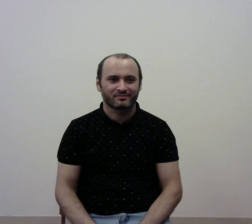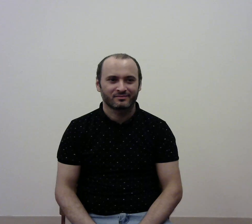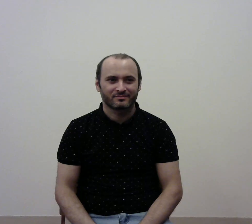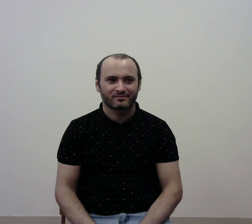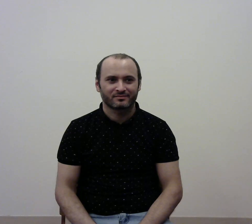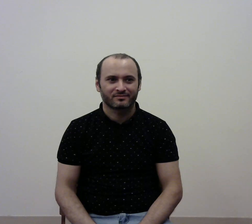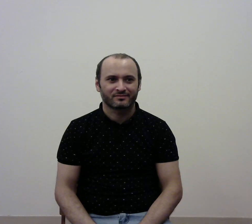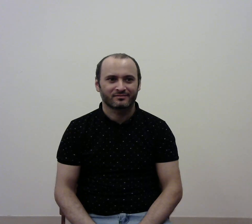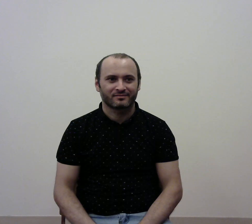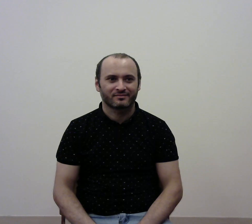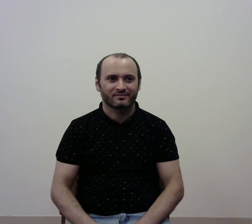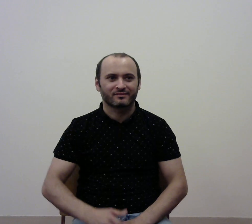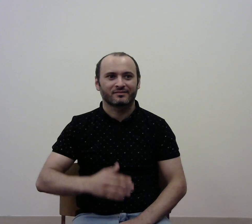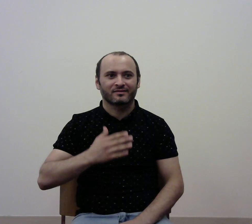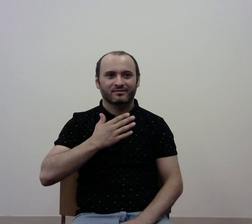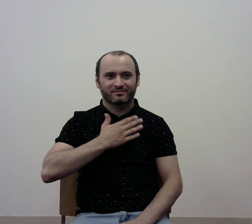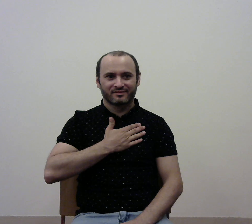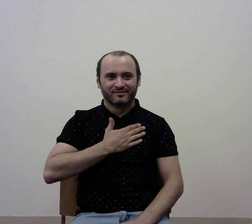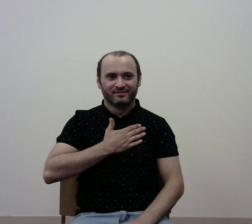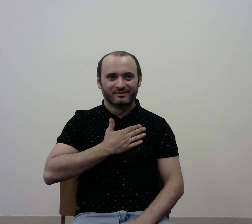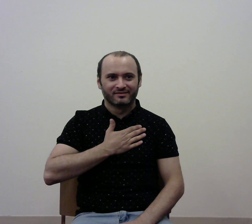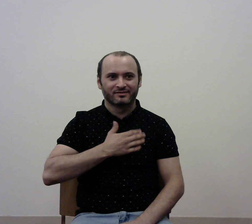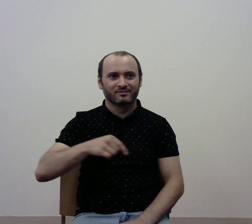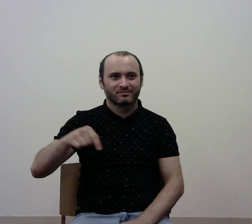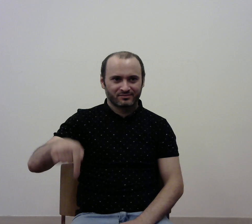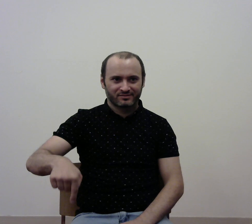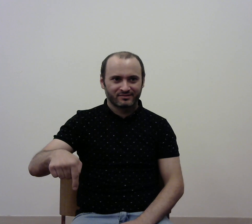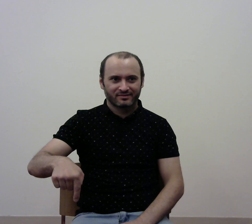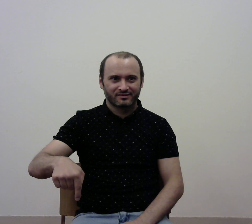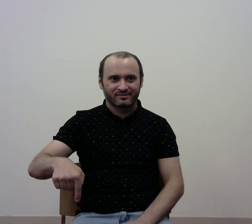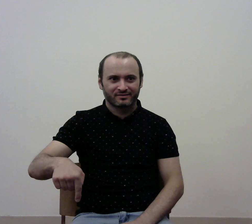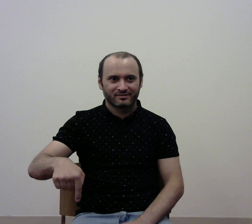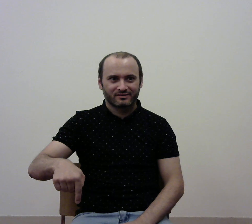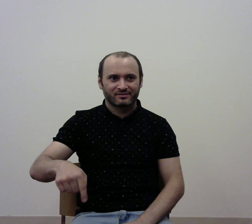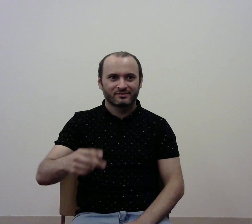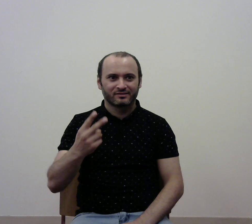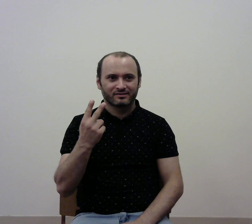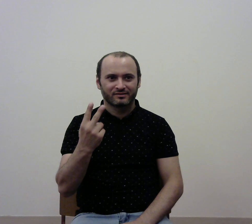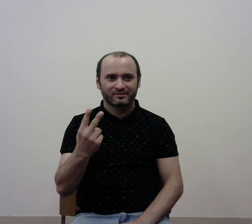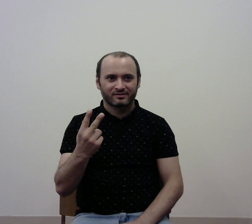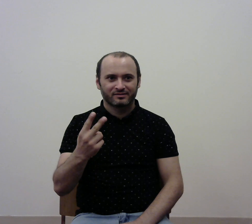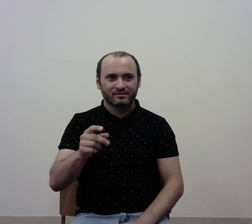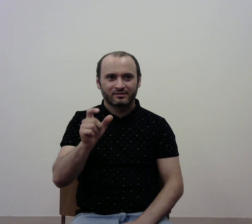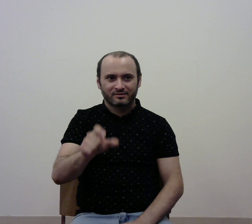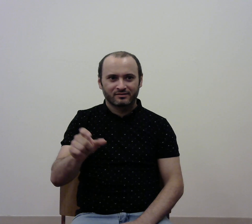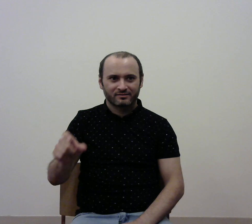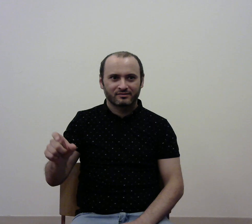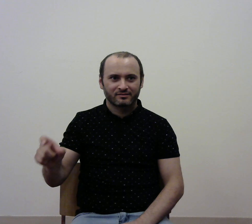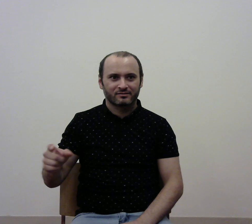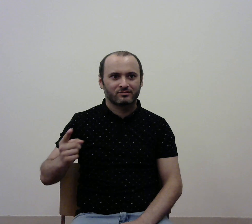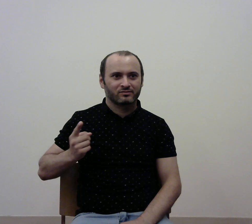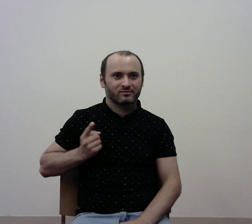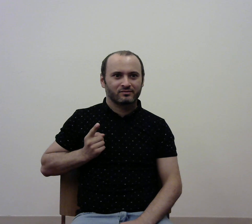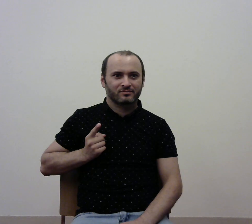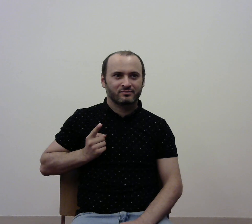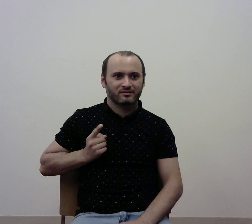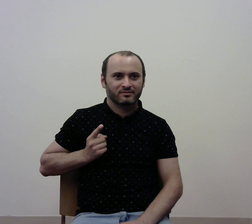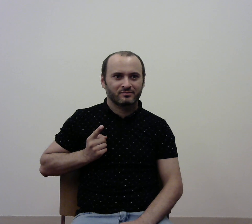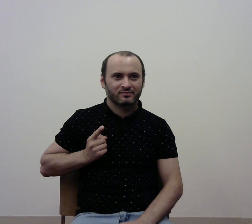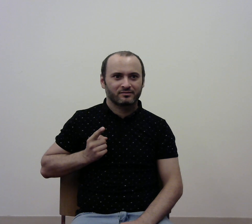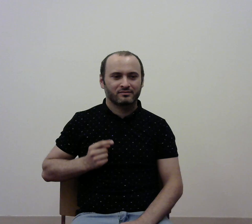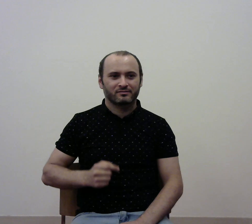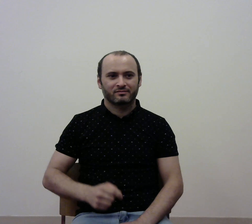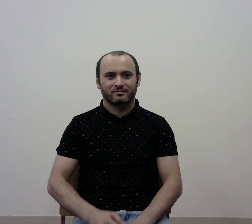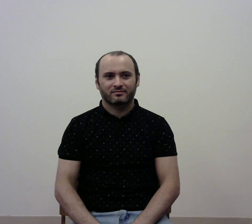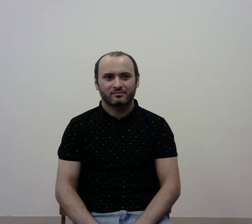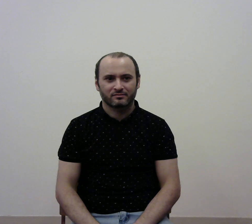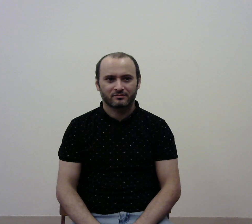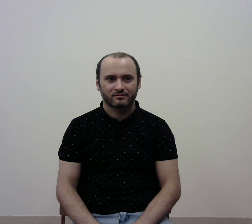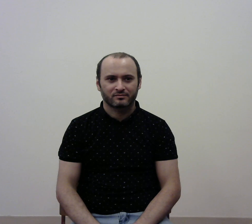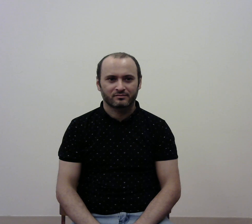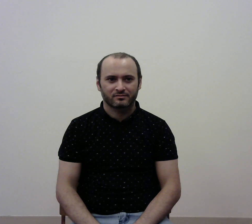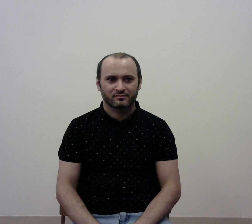Məni aşağıda 2 nəfər gözləyir